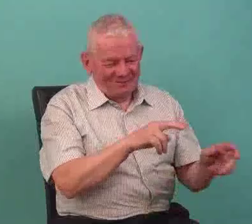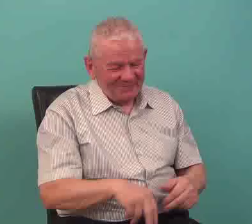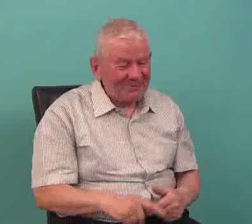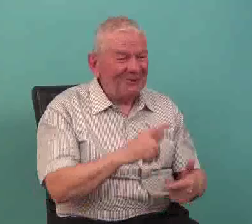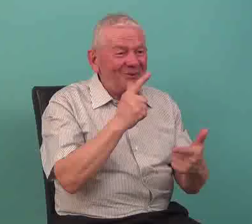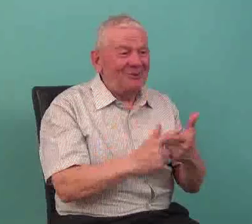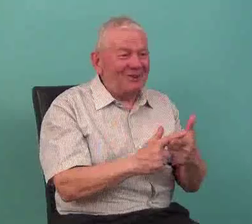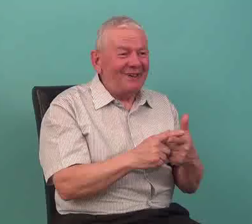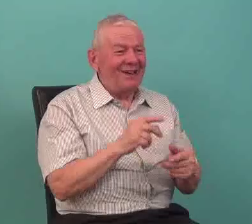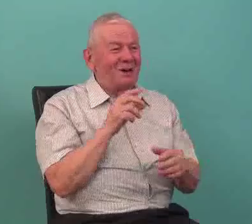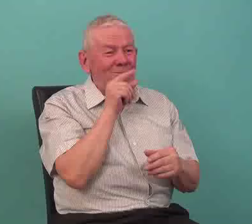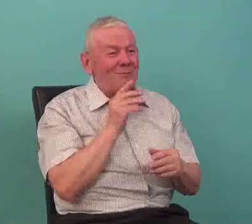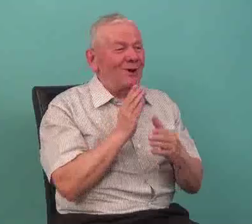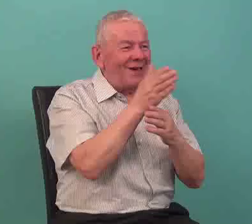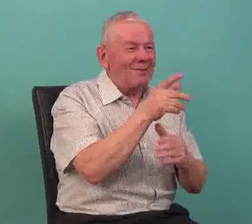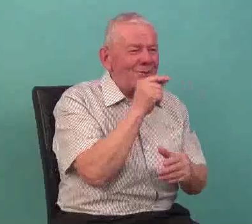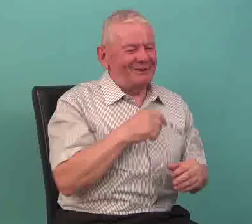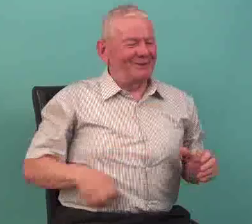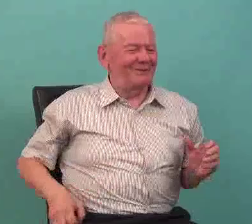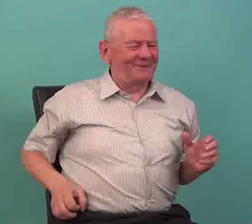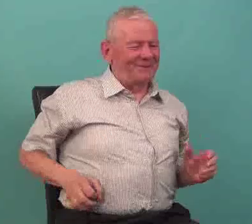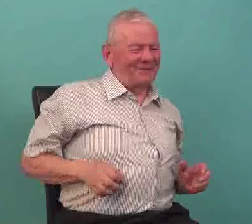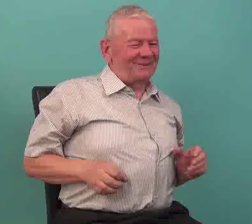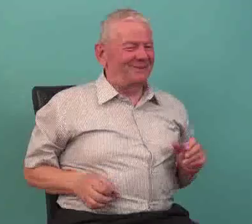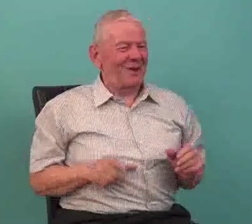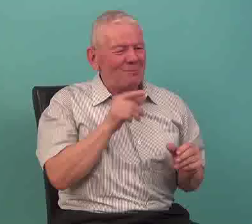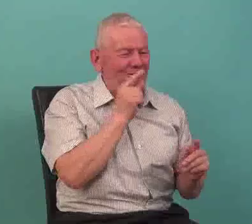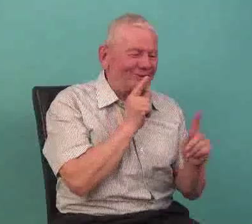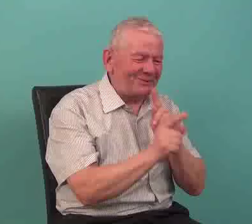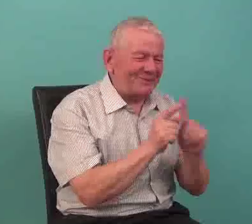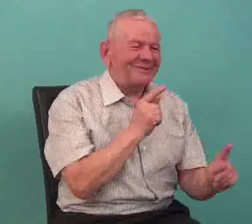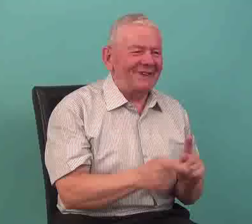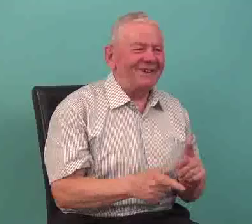W drugiej scenie ptaszek idzie do kota i rozmawiają ze sobą.